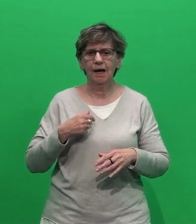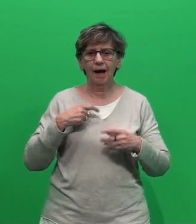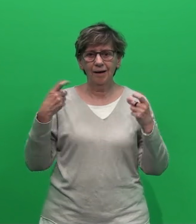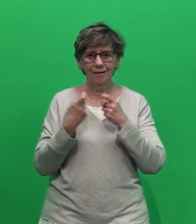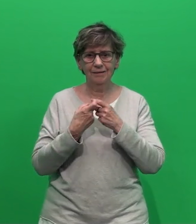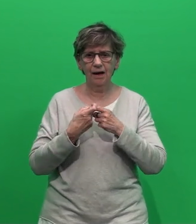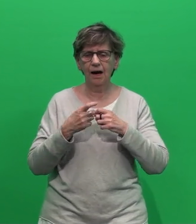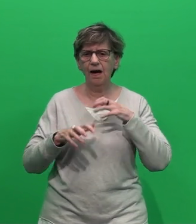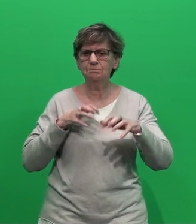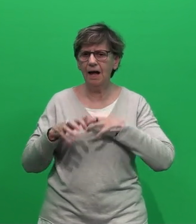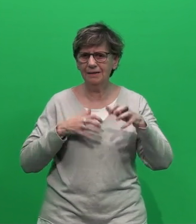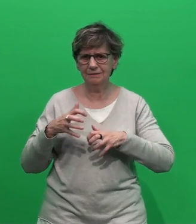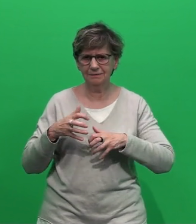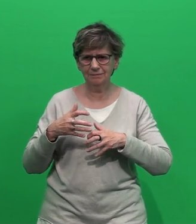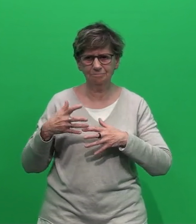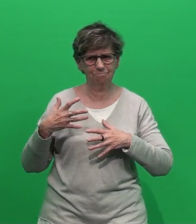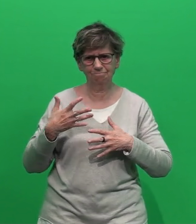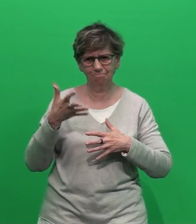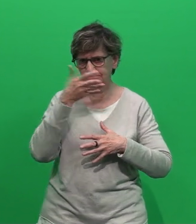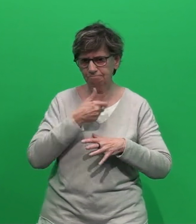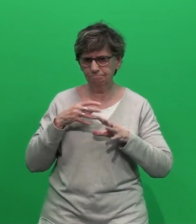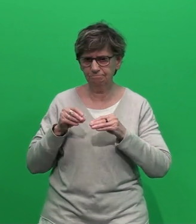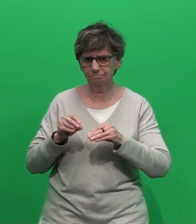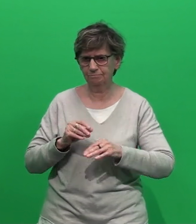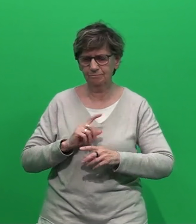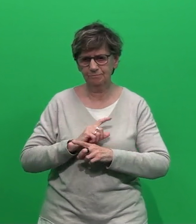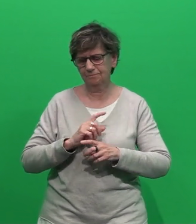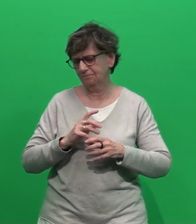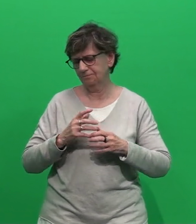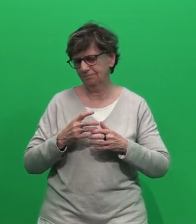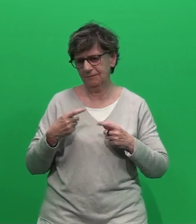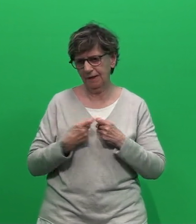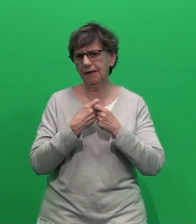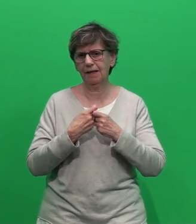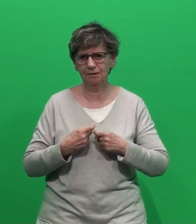Tinc al·lèrgia als animals, no els puc tocar perquè tinc al·lèrgia.